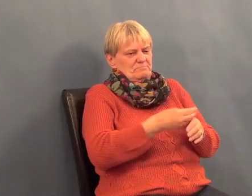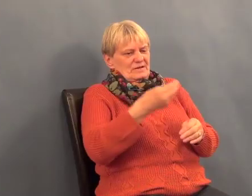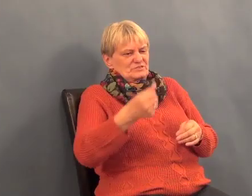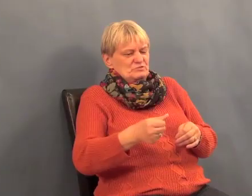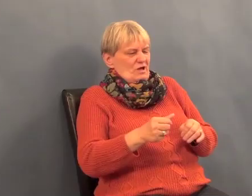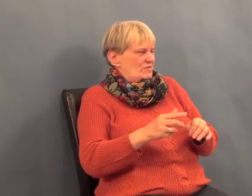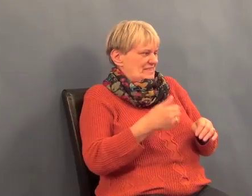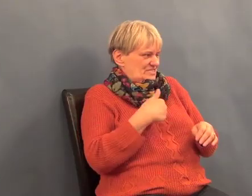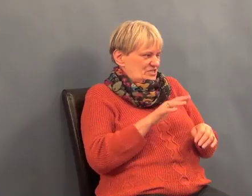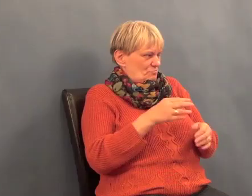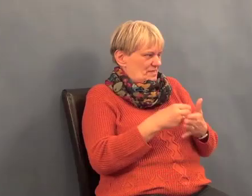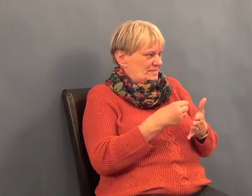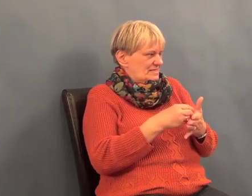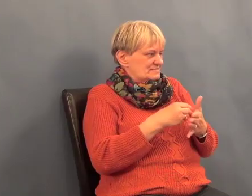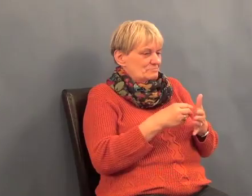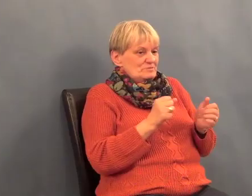A on nie chciał pieniędzy, bo bał się policjanta.